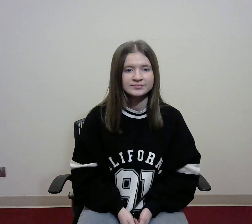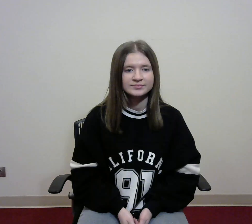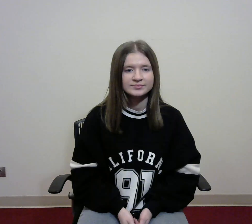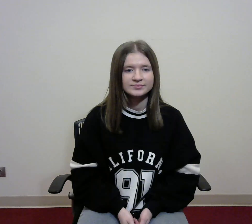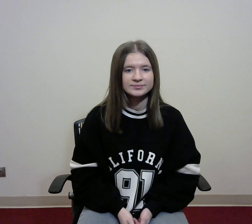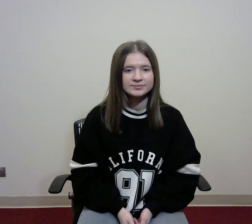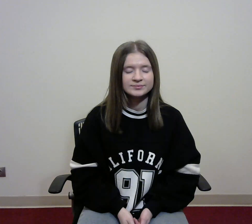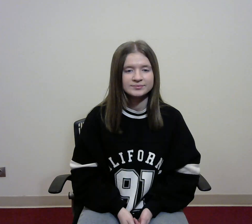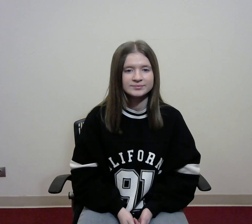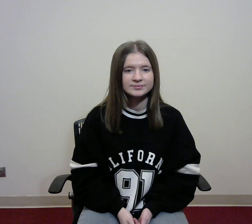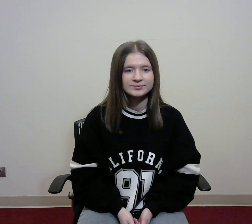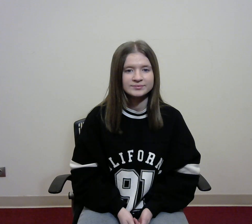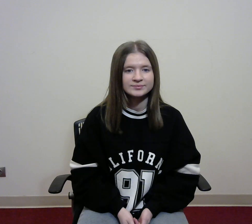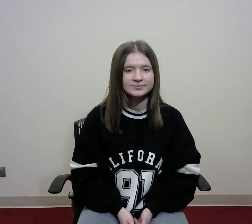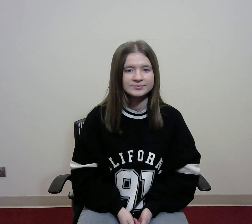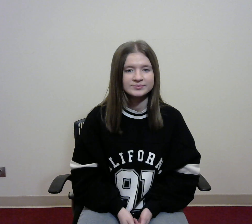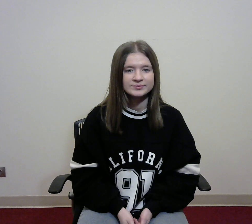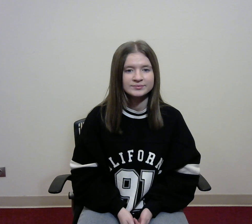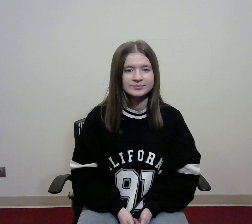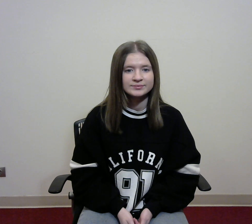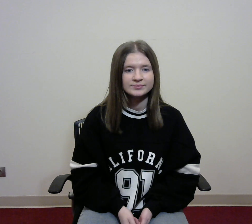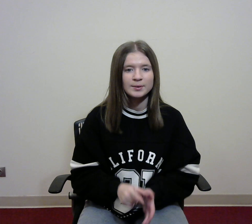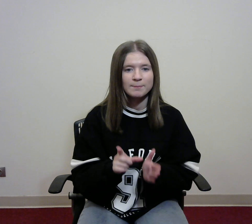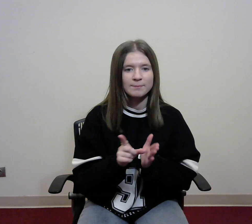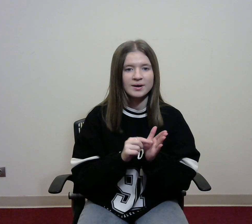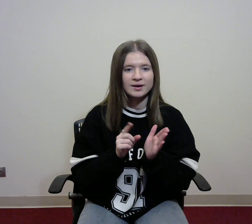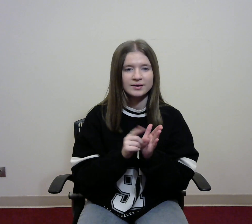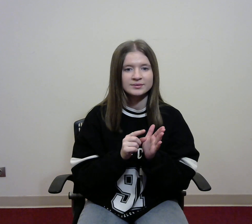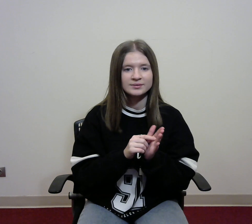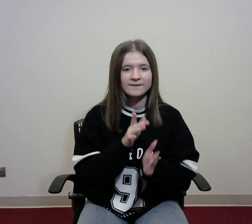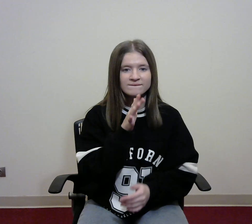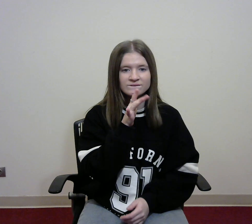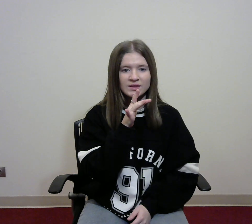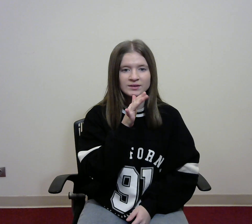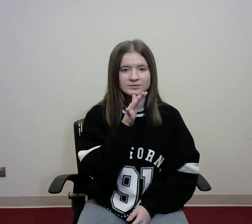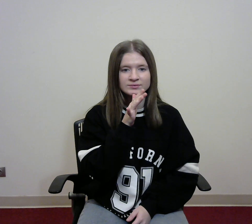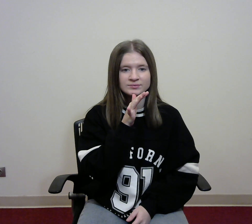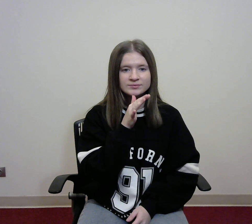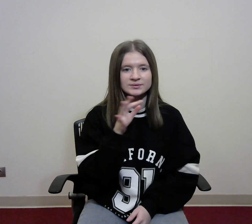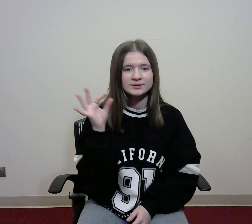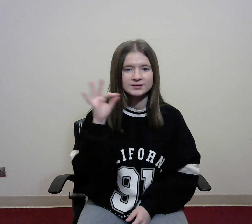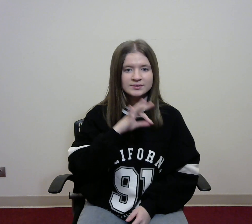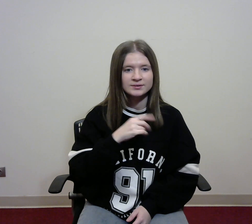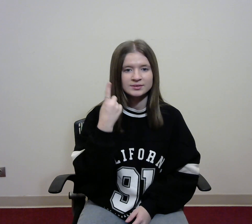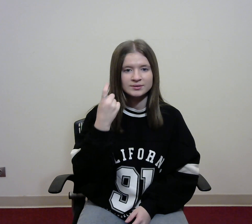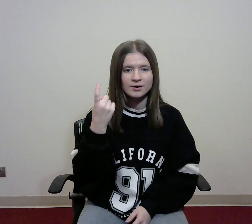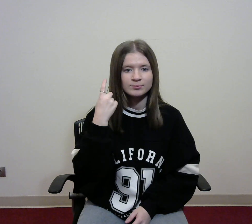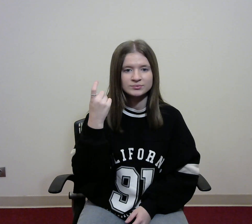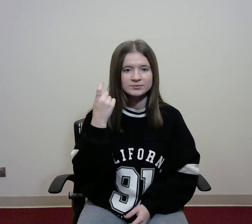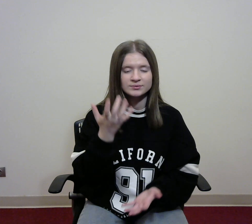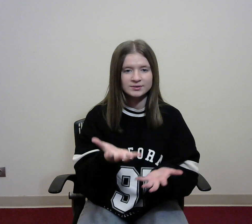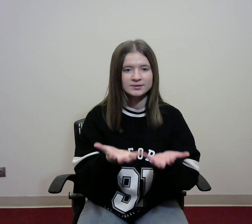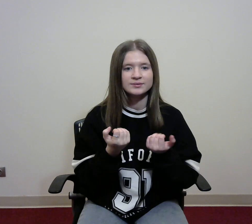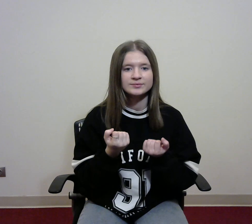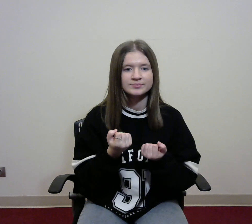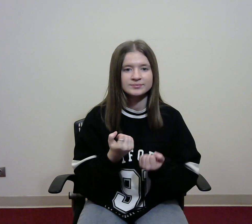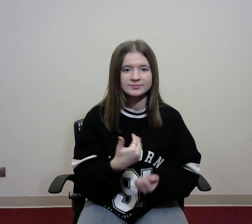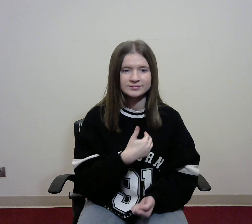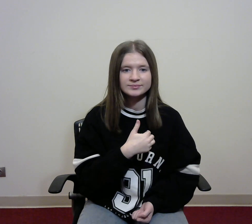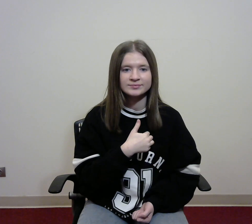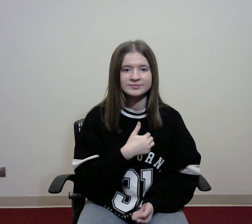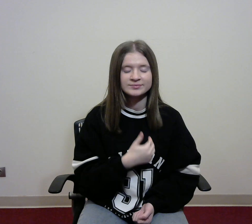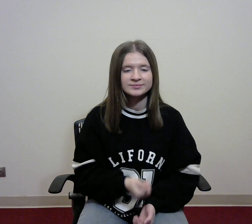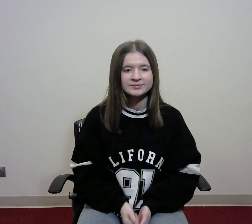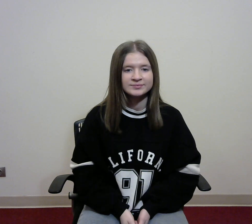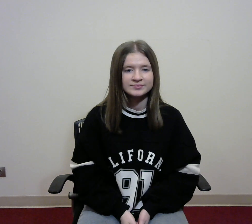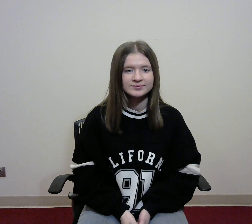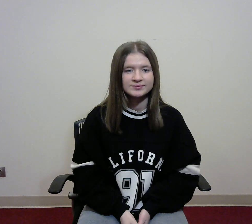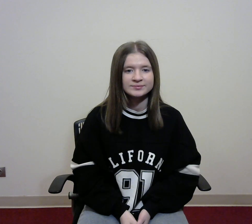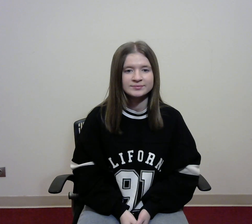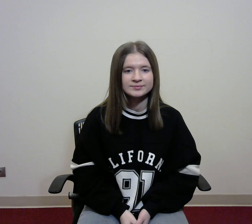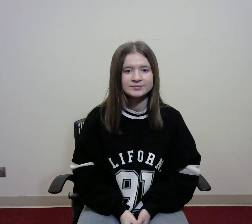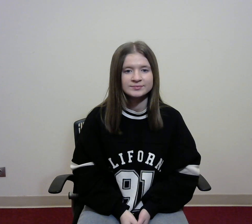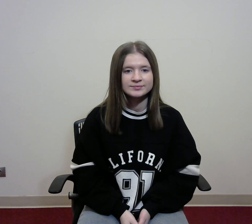Pensiya yaşı haqqında məlumat almaq istəyirəm